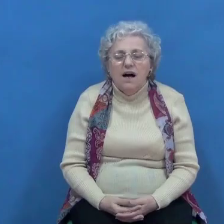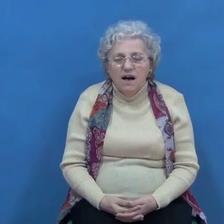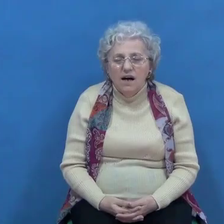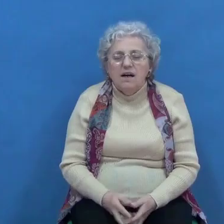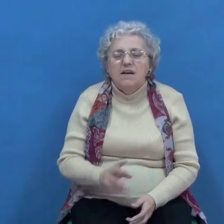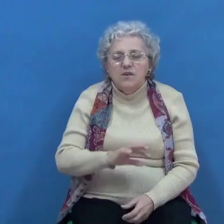Ukradł...